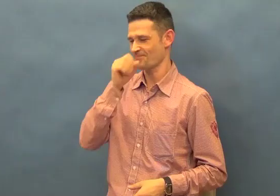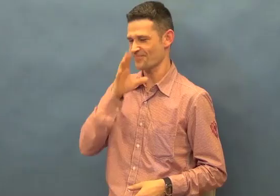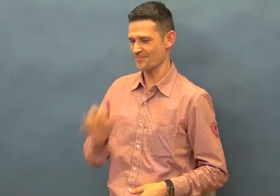Rozczarowanie.